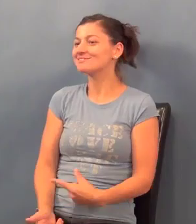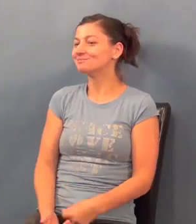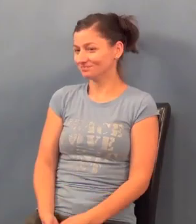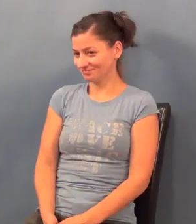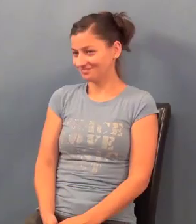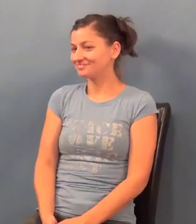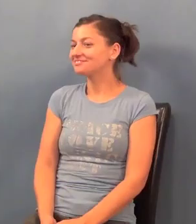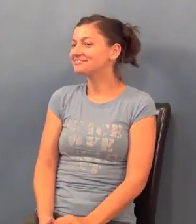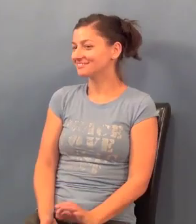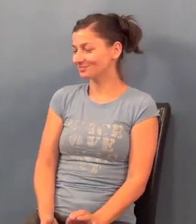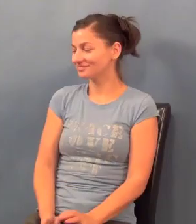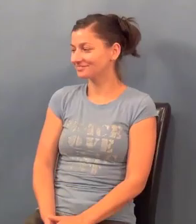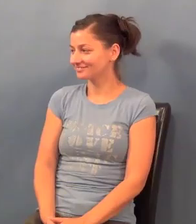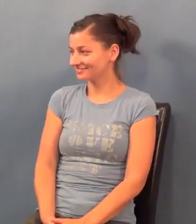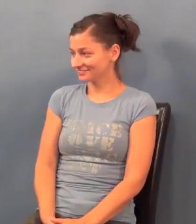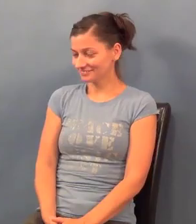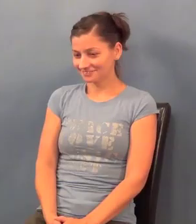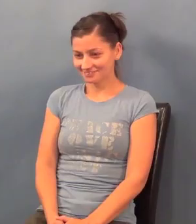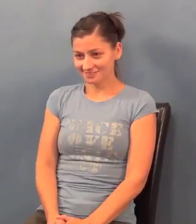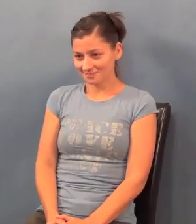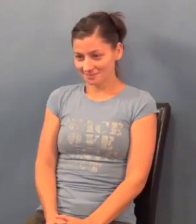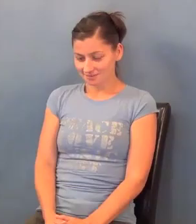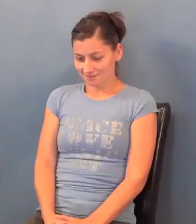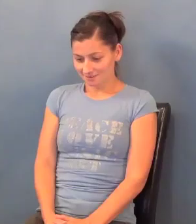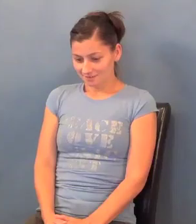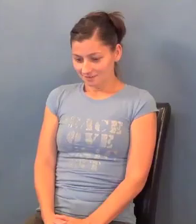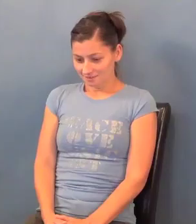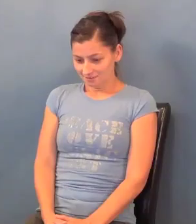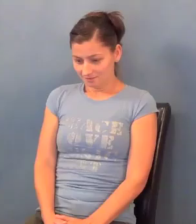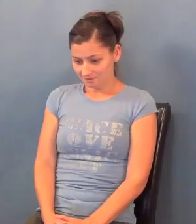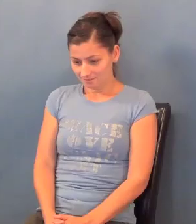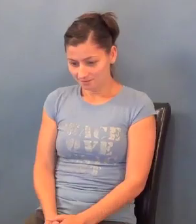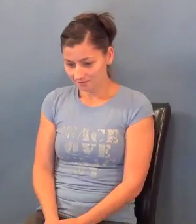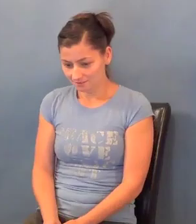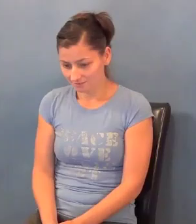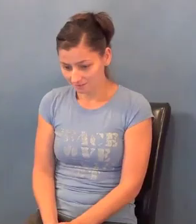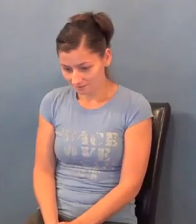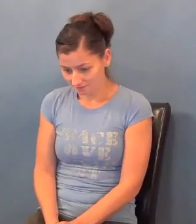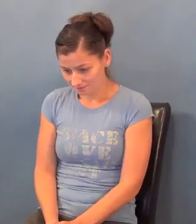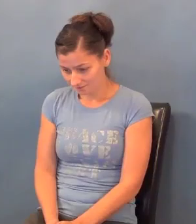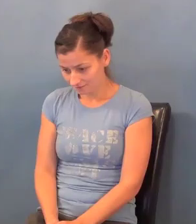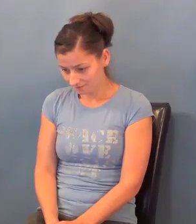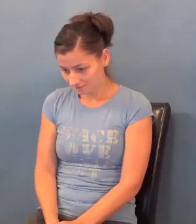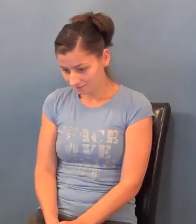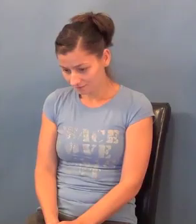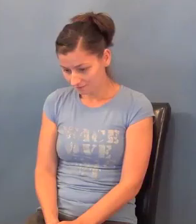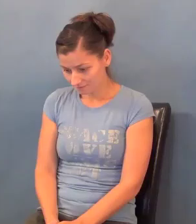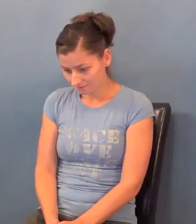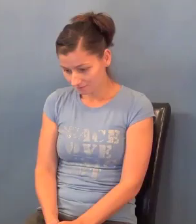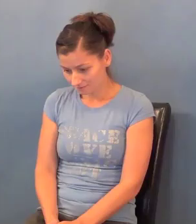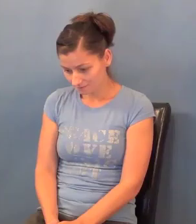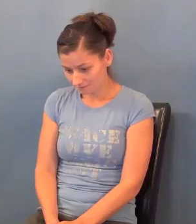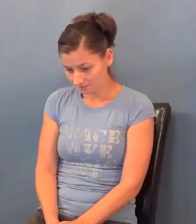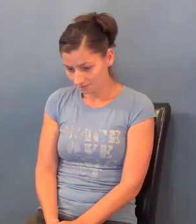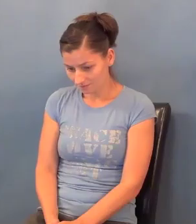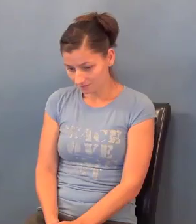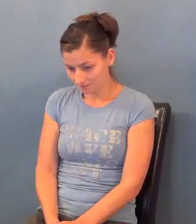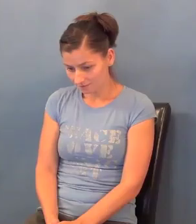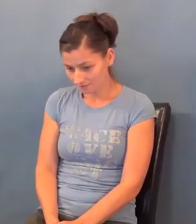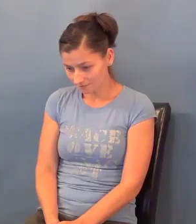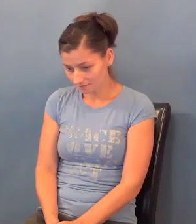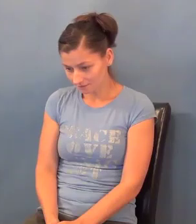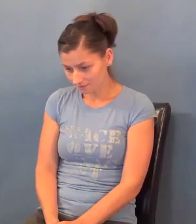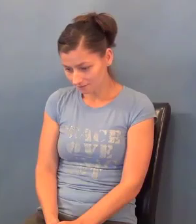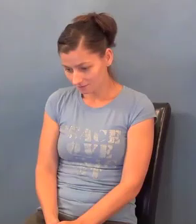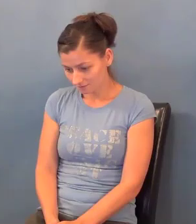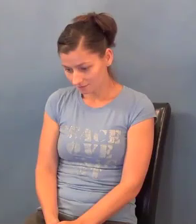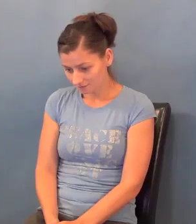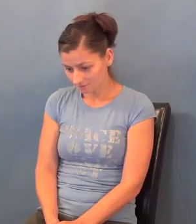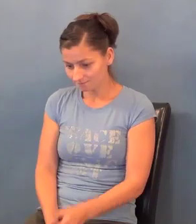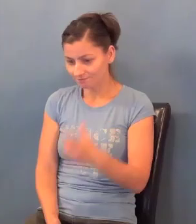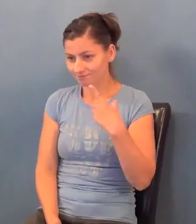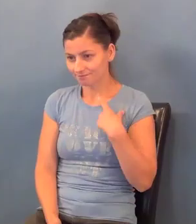Aha, dobrze.